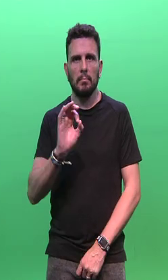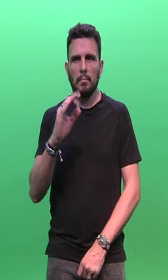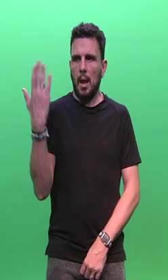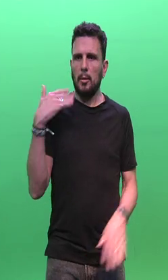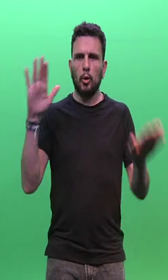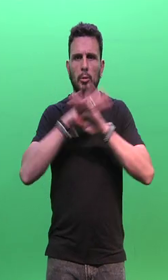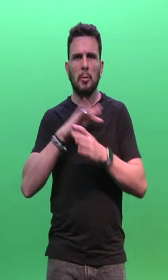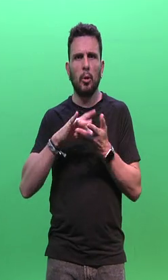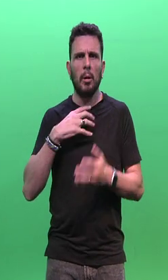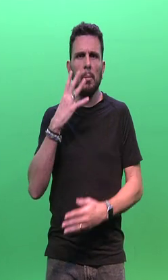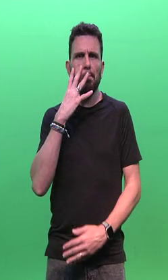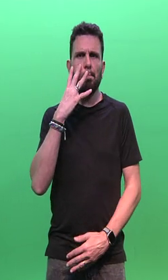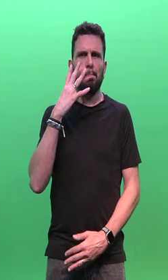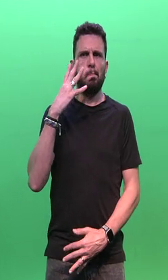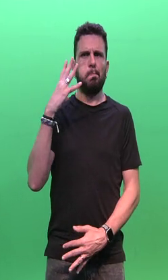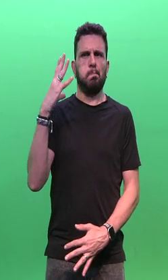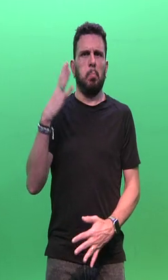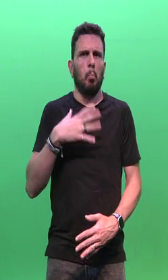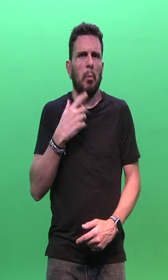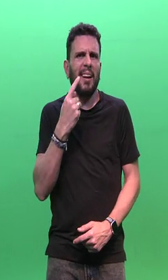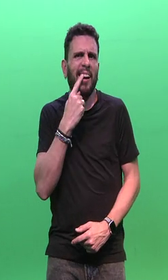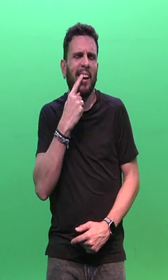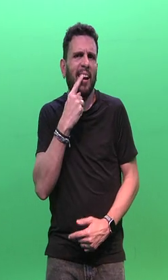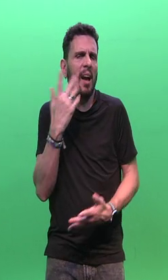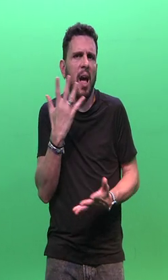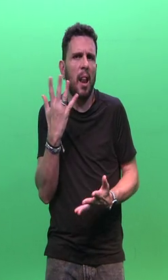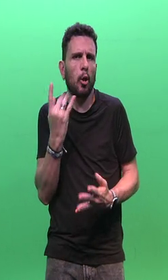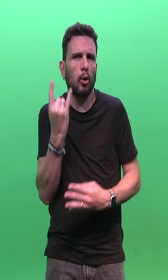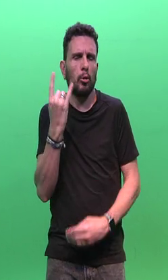Sí, ahir a la nit tenia la galta inflada. Pot ser que tingui alguna cosa a les dents?